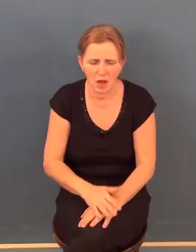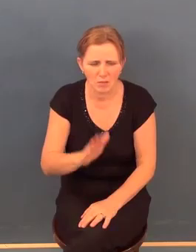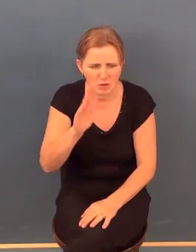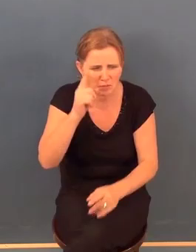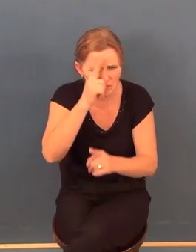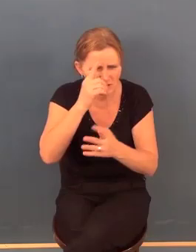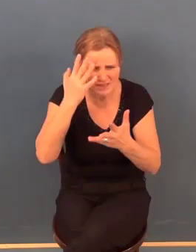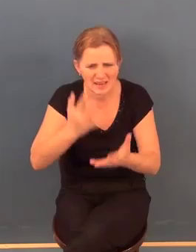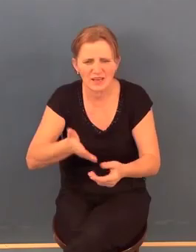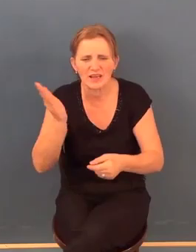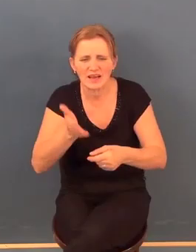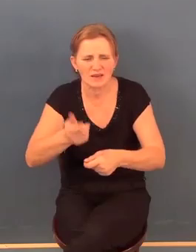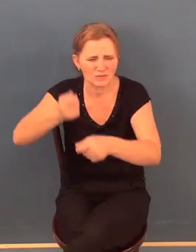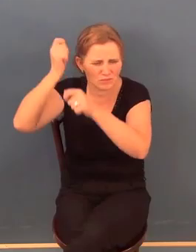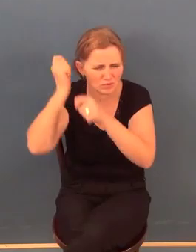Strażacy po zastanowieniu chcieli użyć siekiery.